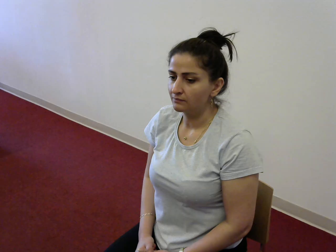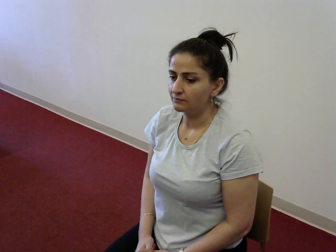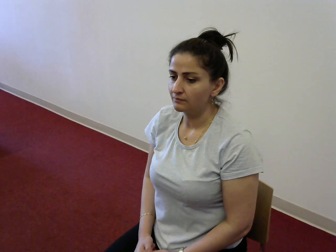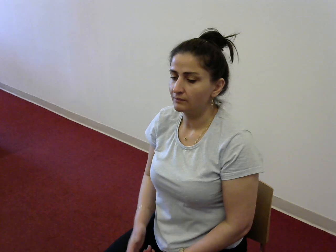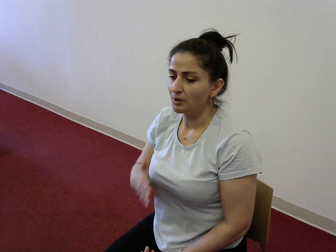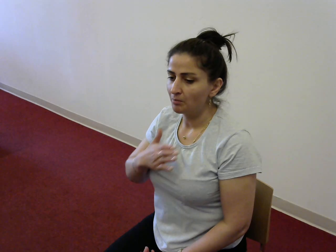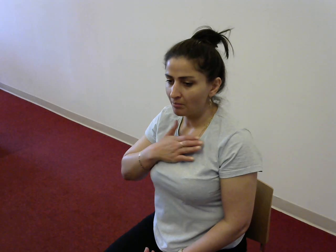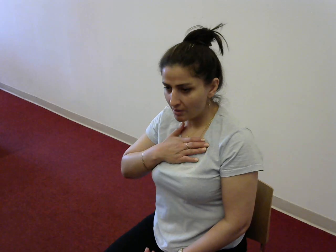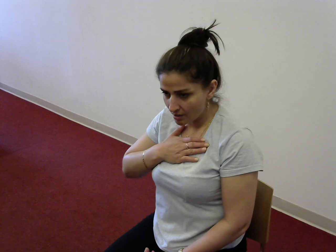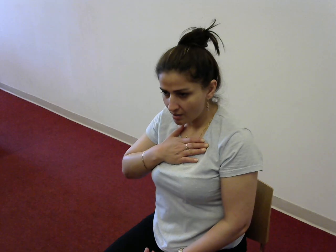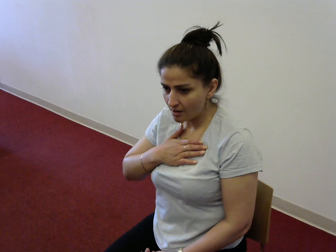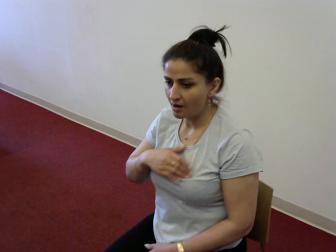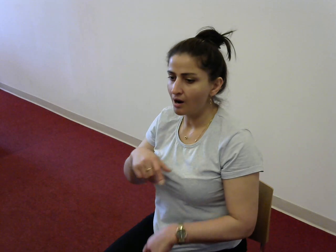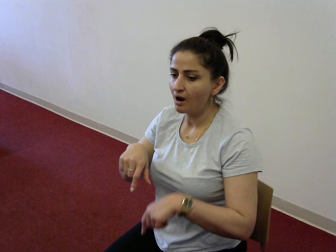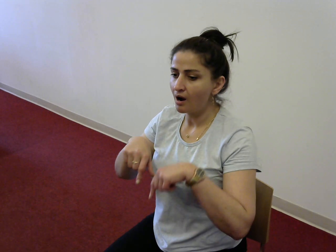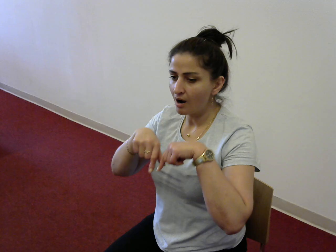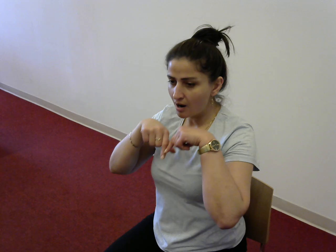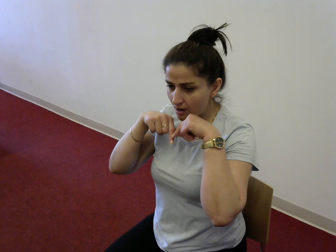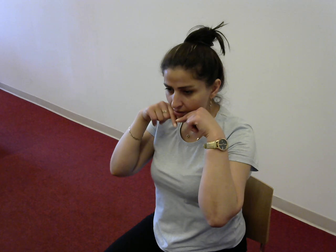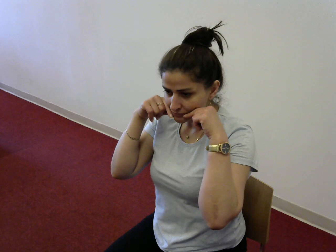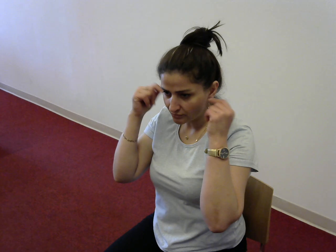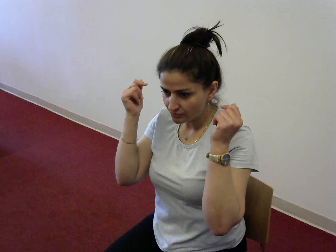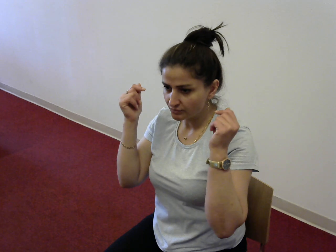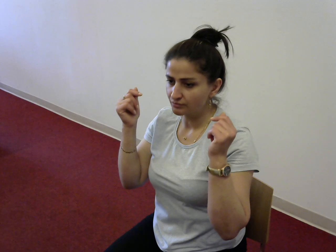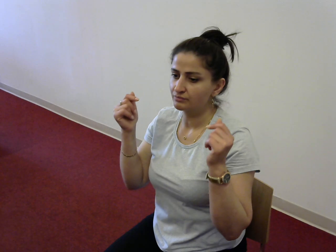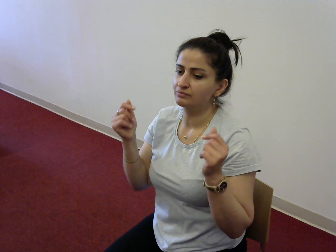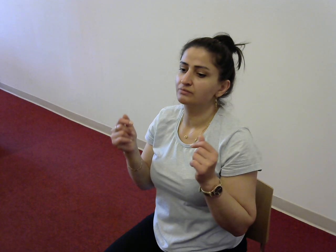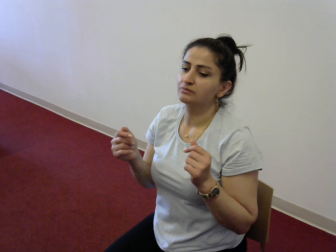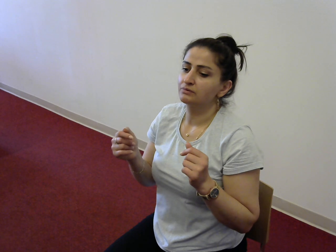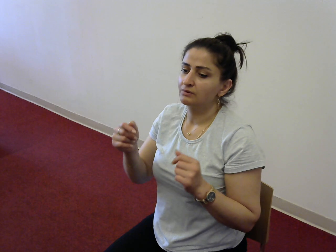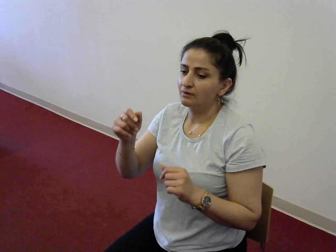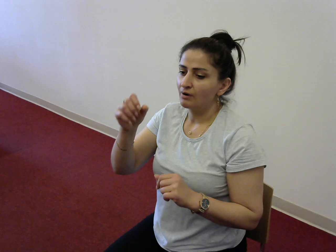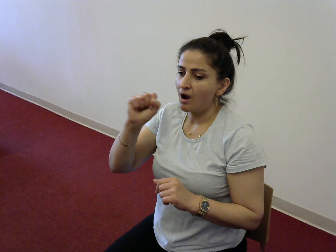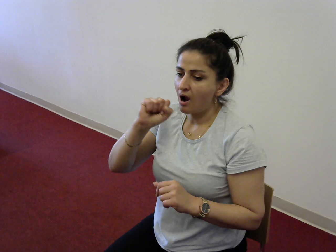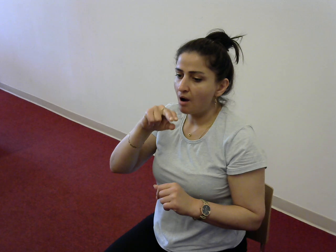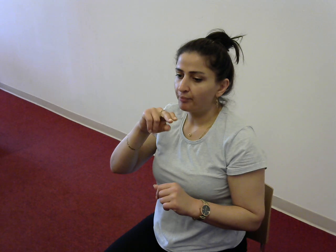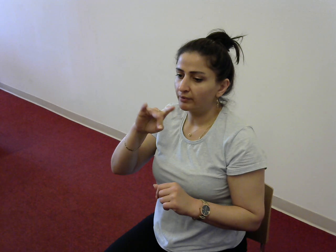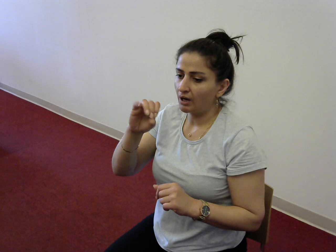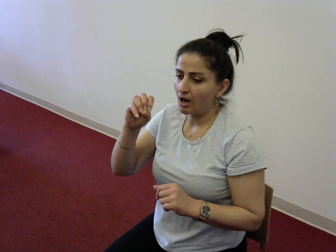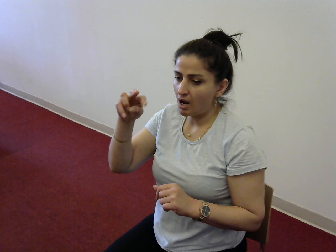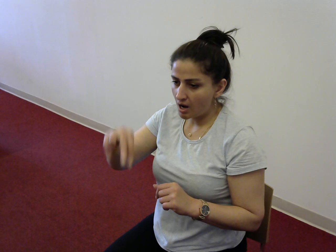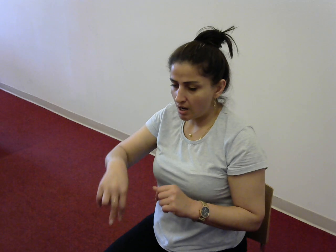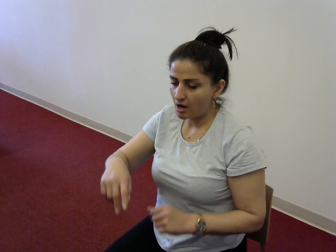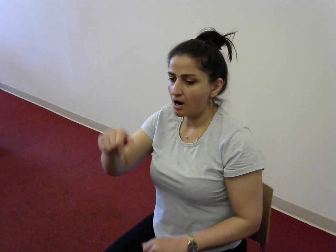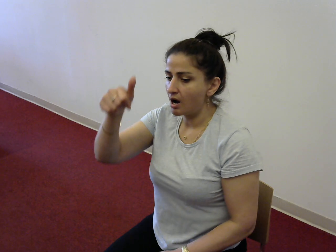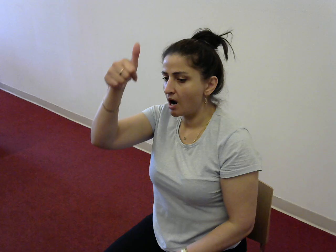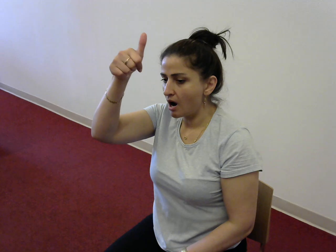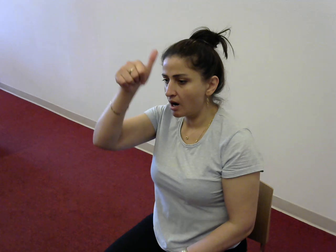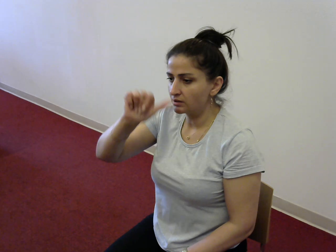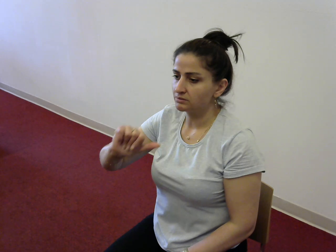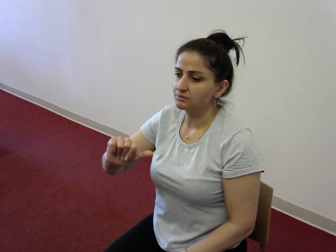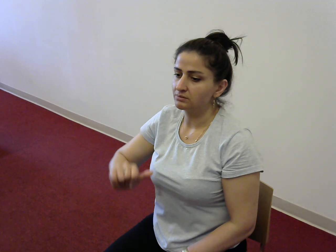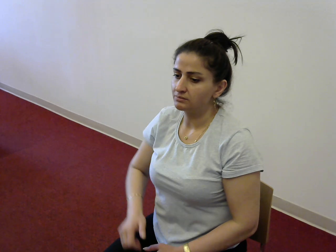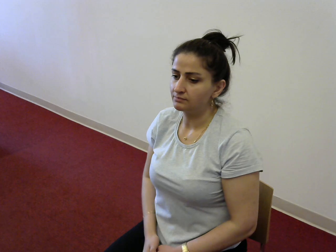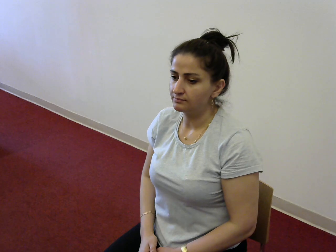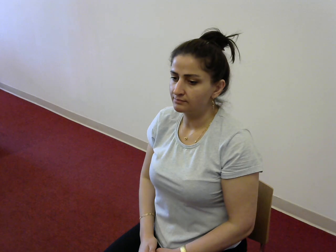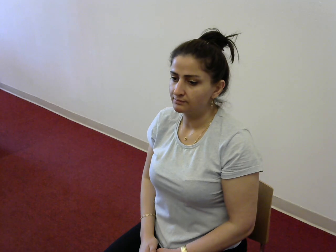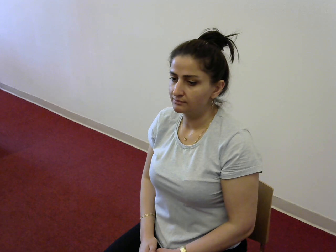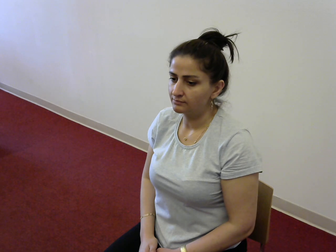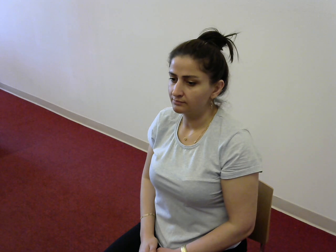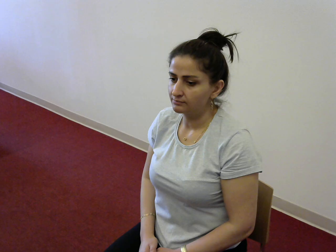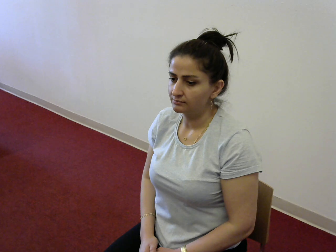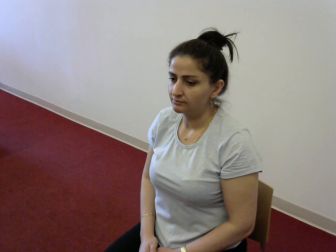Mənim ad günüm aprel ayındadır